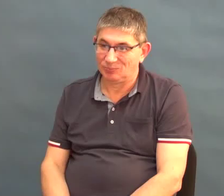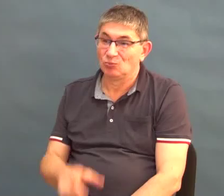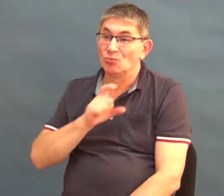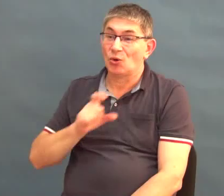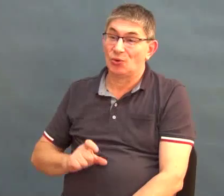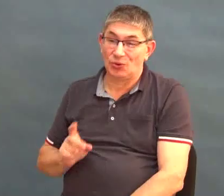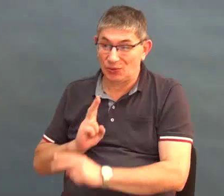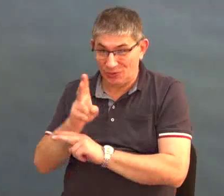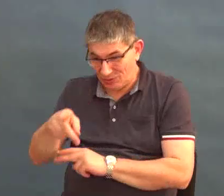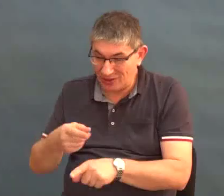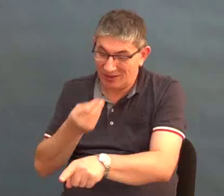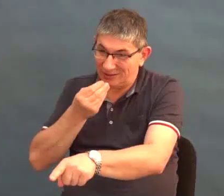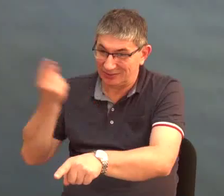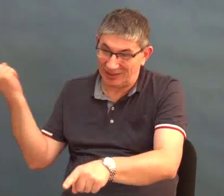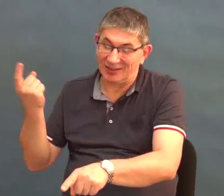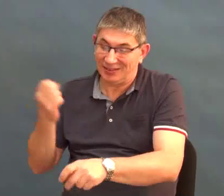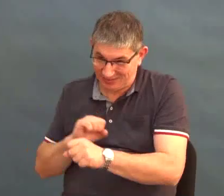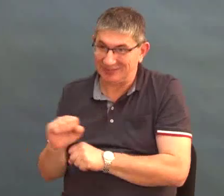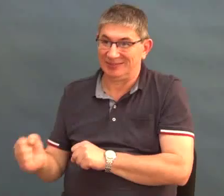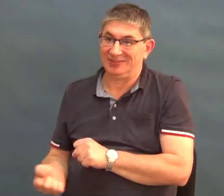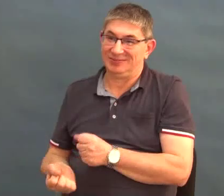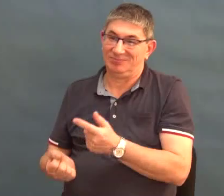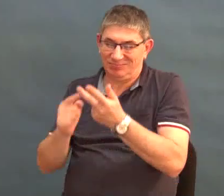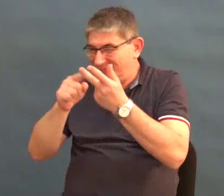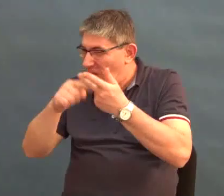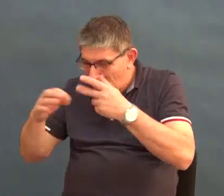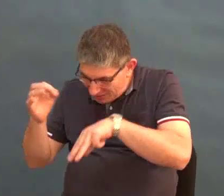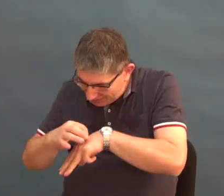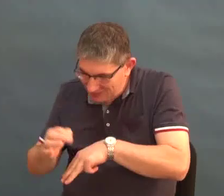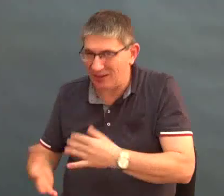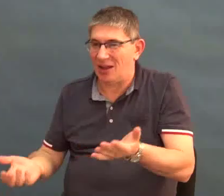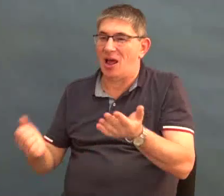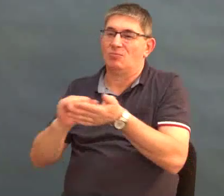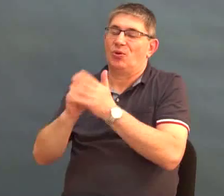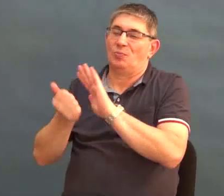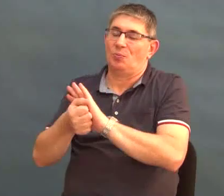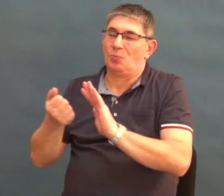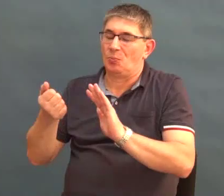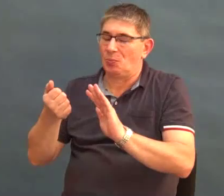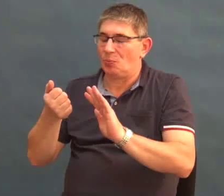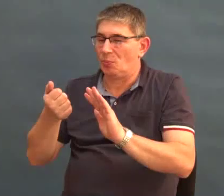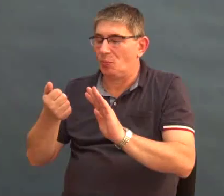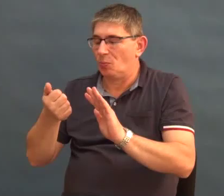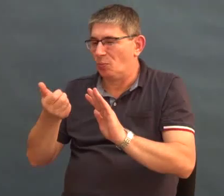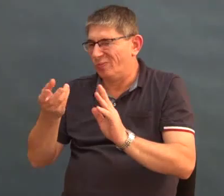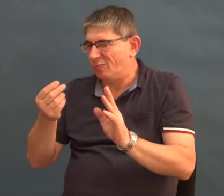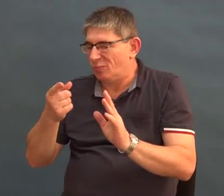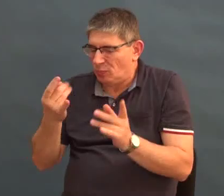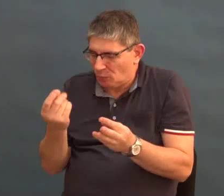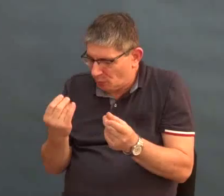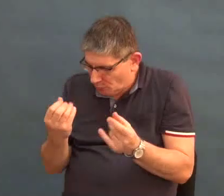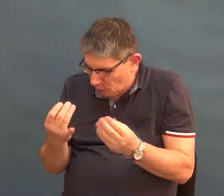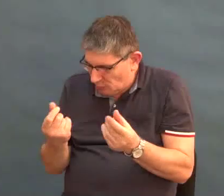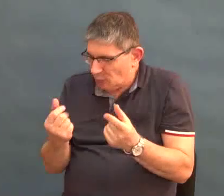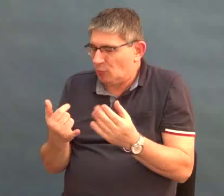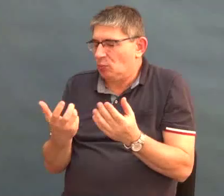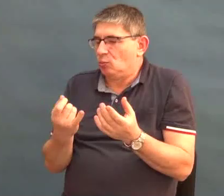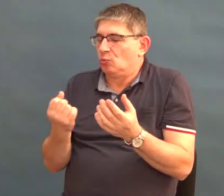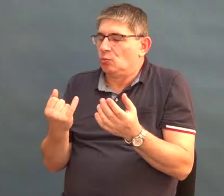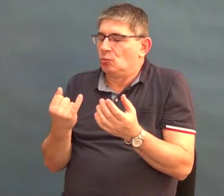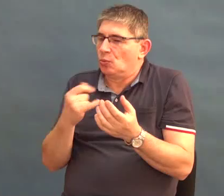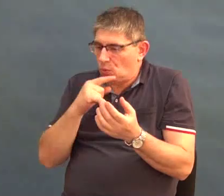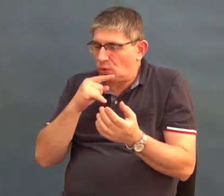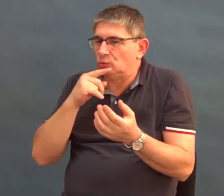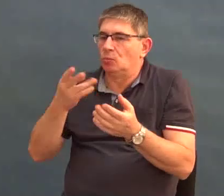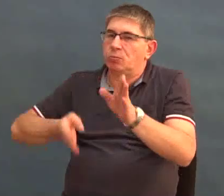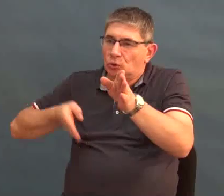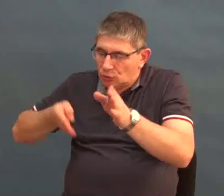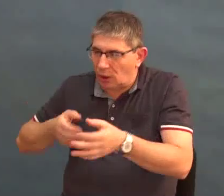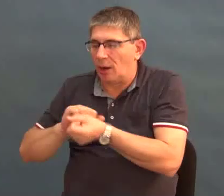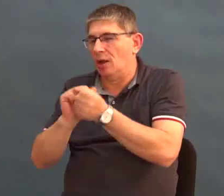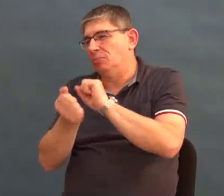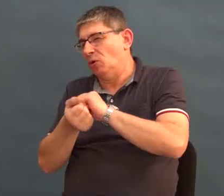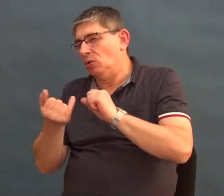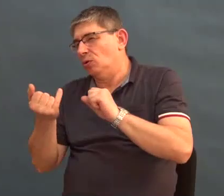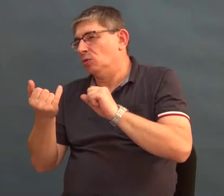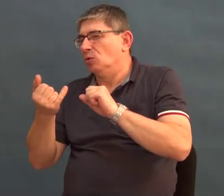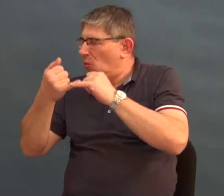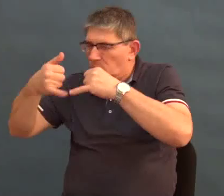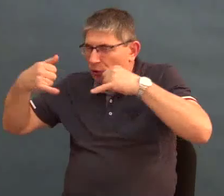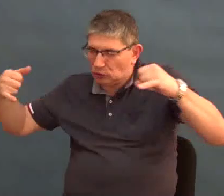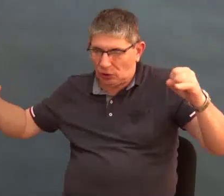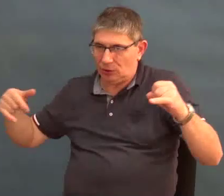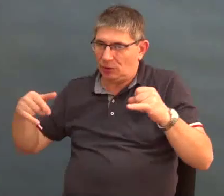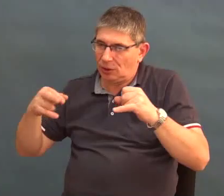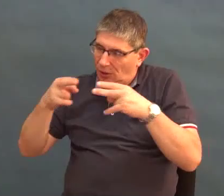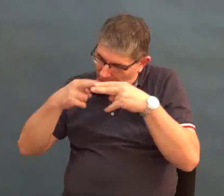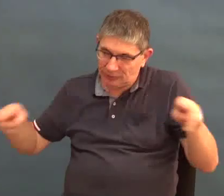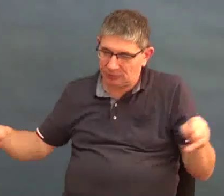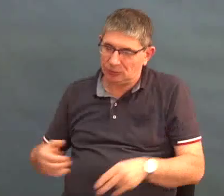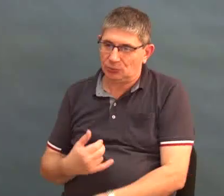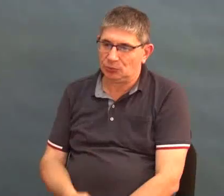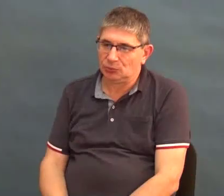Jak ktoś jest w biurze to jest zakaz jedzenia, u lekarza, w pociągu w w wielu innych miejscach.